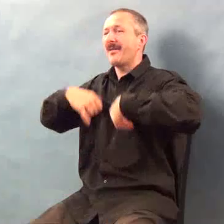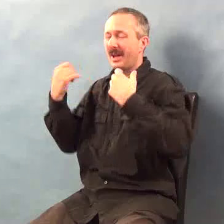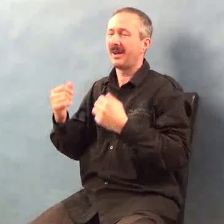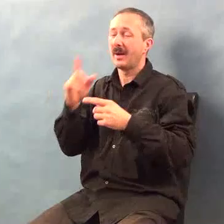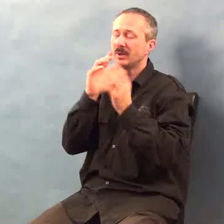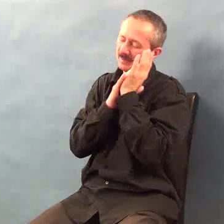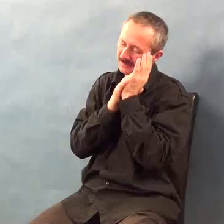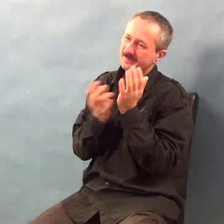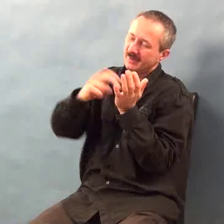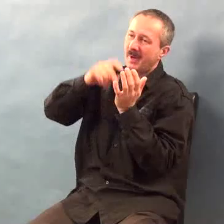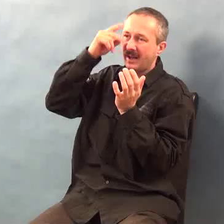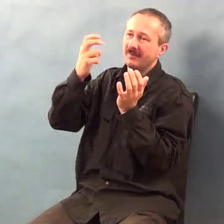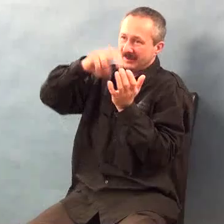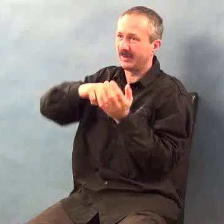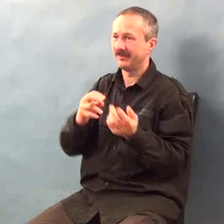Mężczyzna spał, rano wstał.